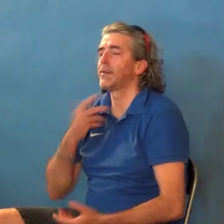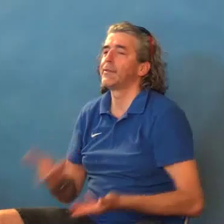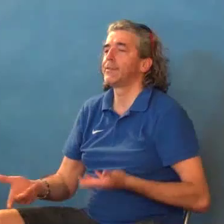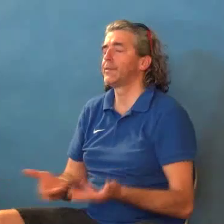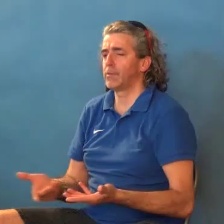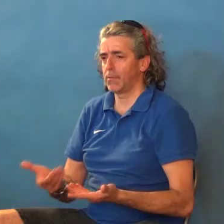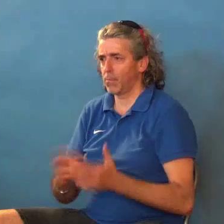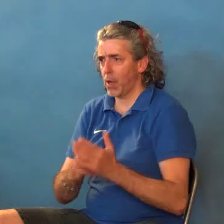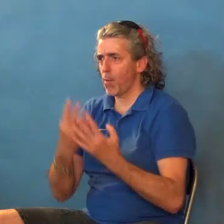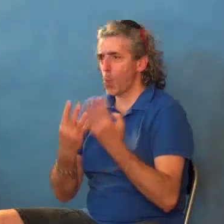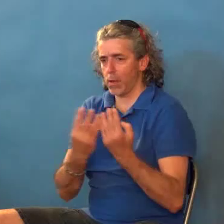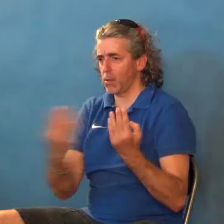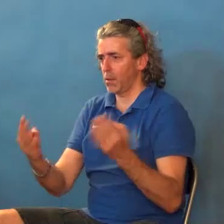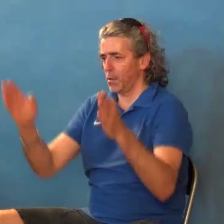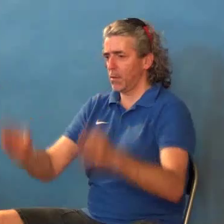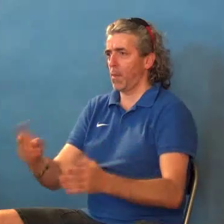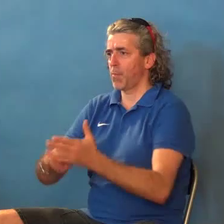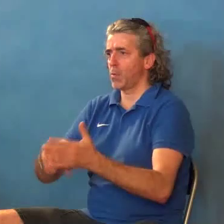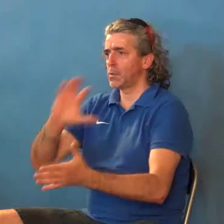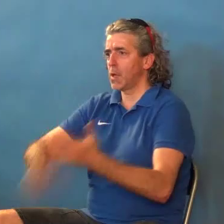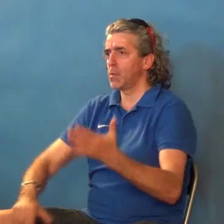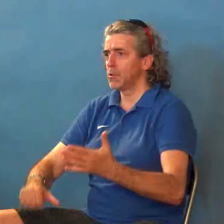Tata idzie, zauważa, że brakuje kawałka płotu.